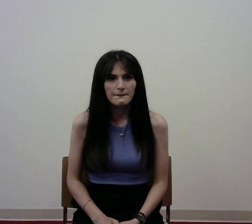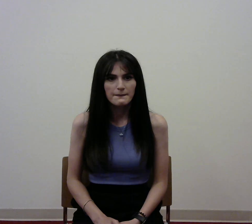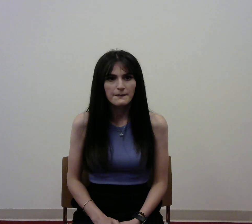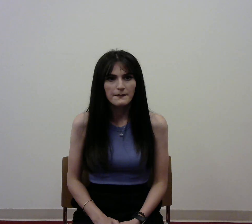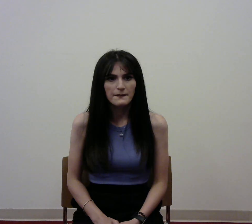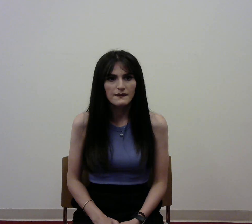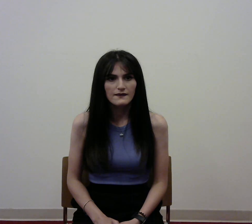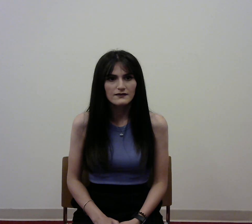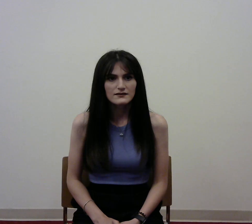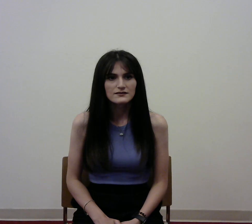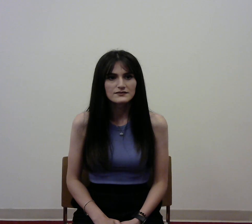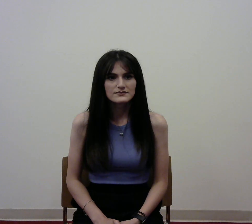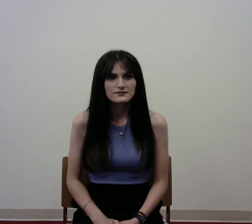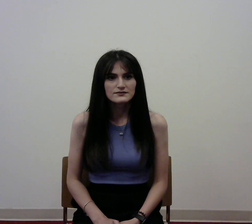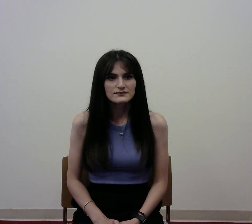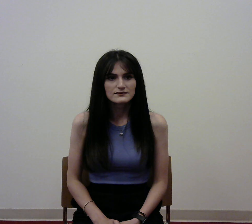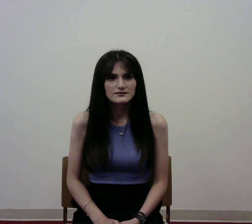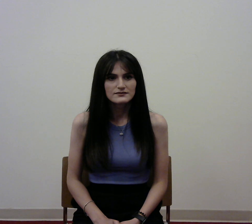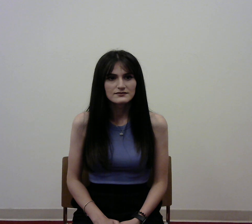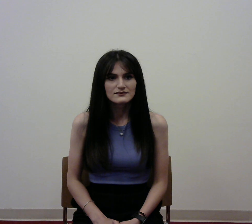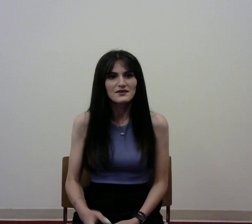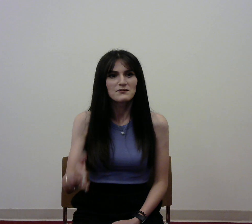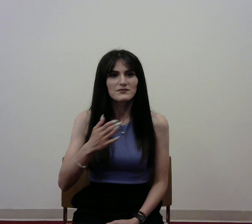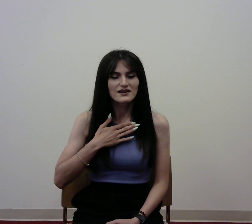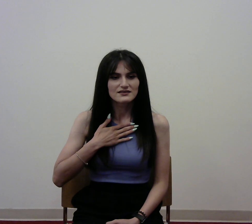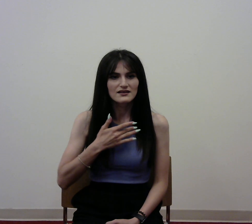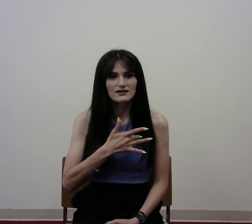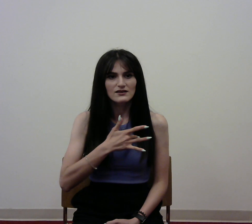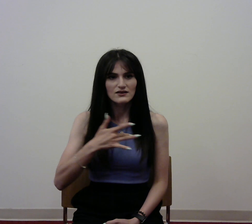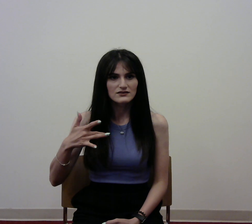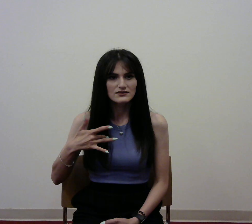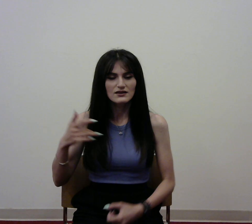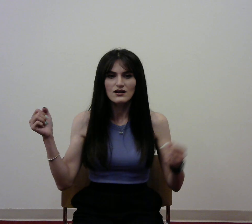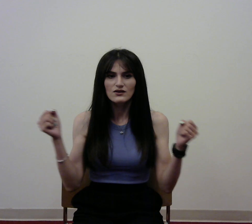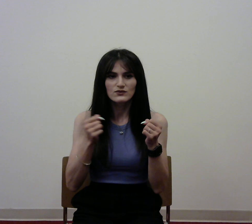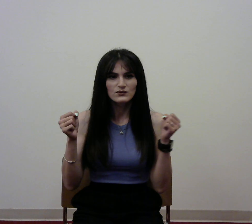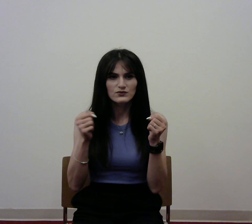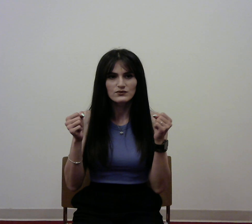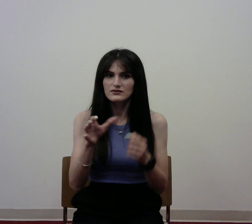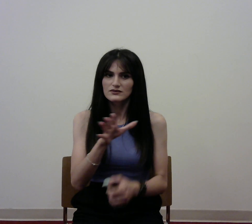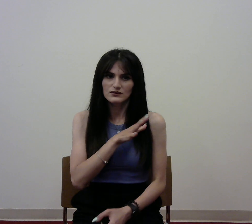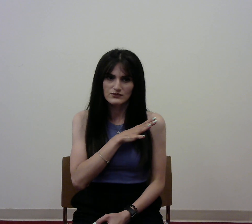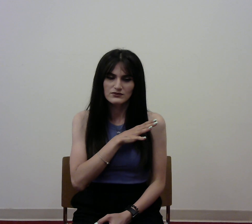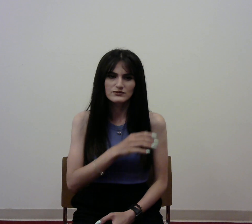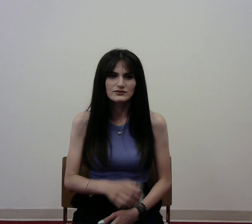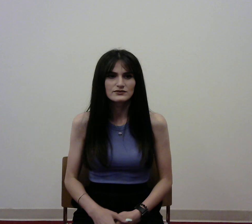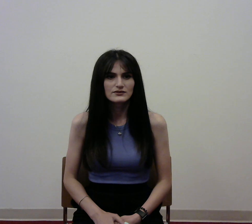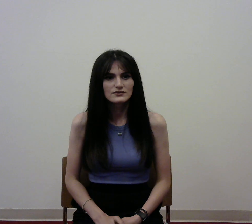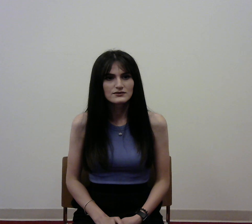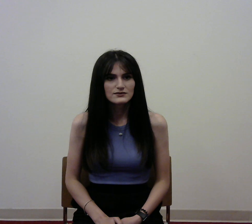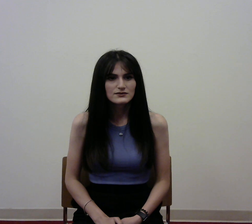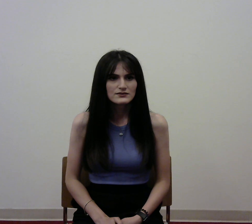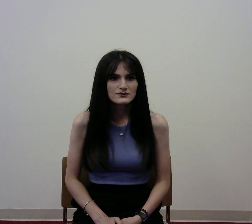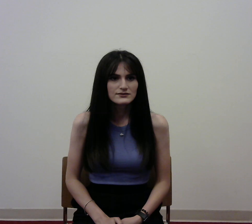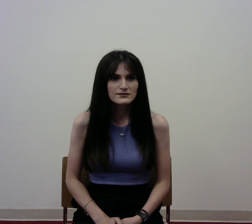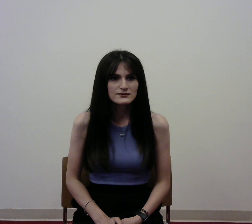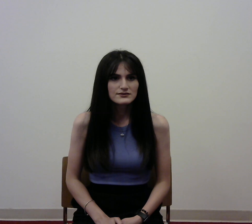Mən sətəlcəm olmuşam